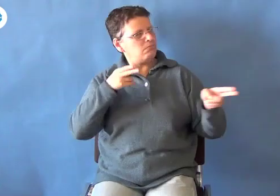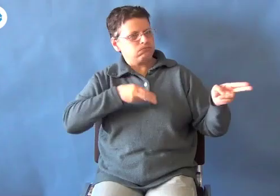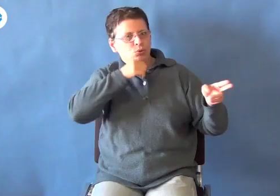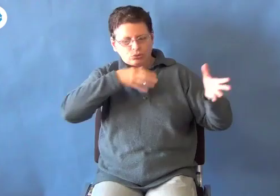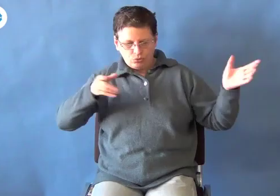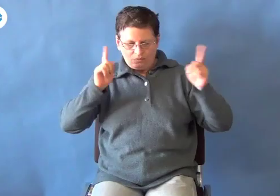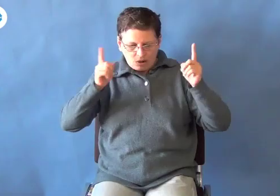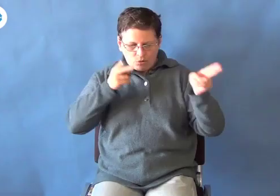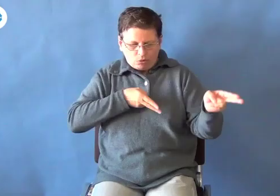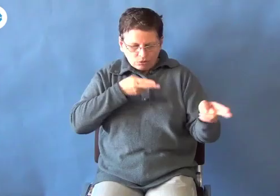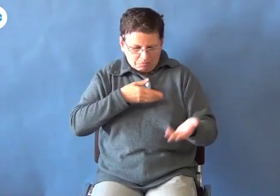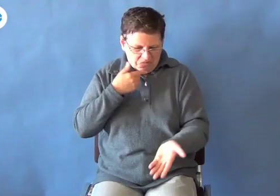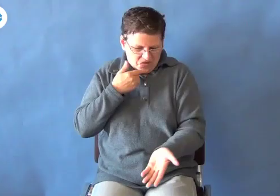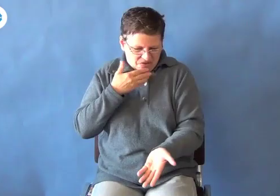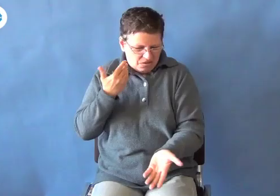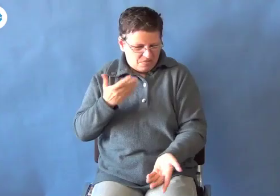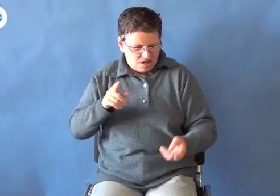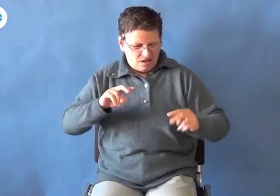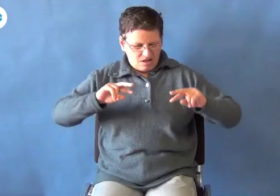Uwaga duży pociąg - takiego znaku nie ma.